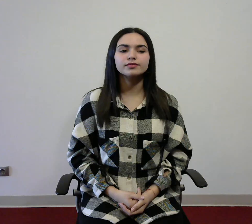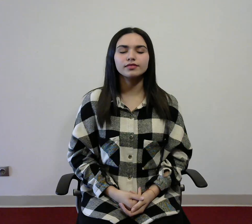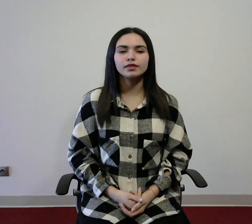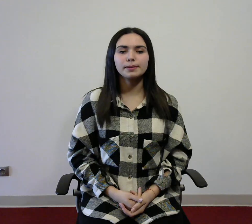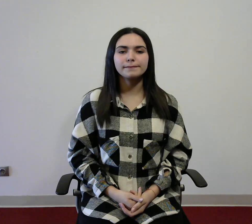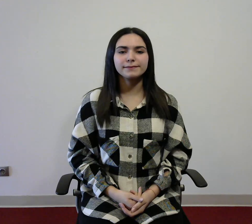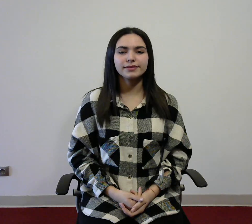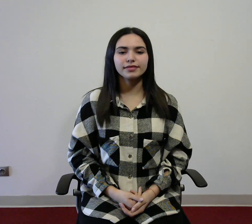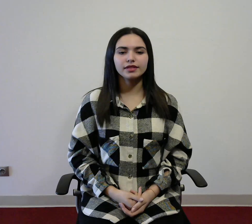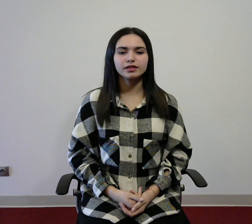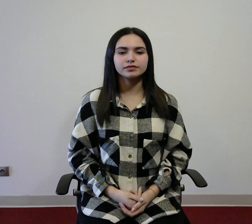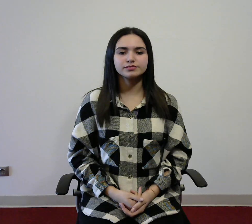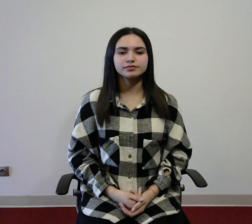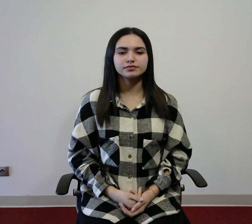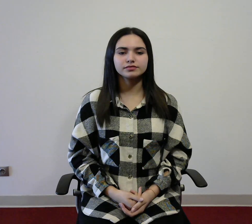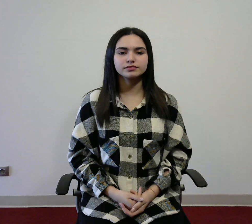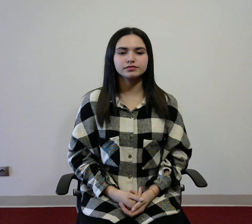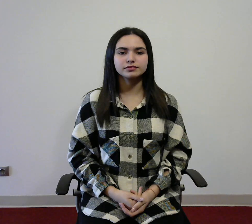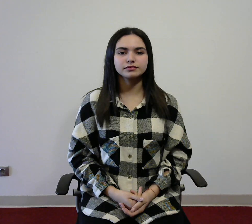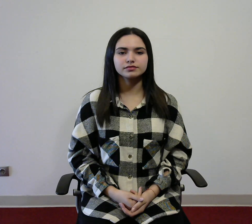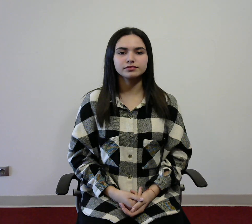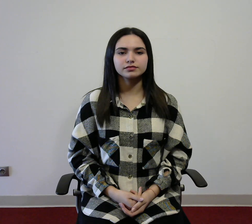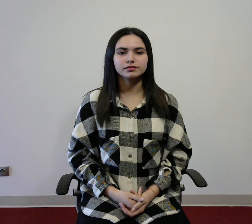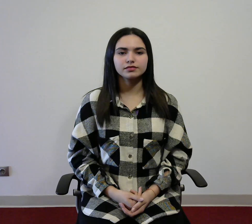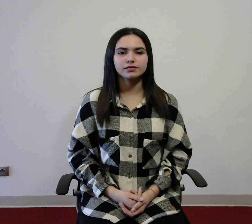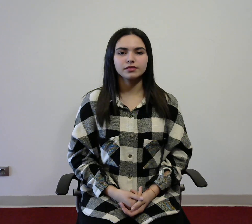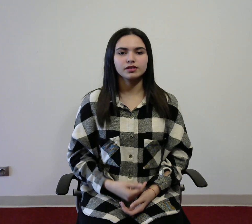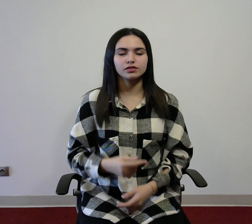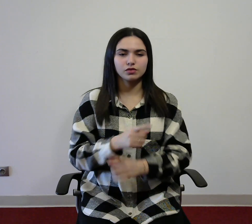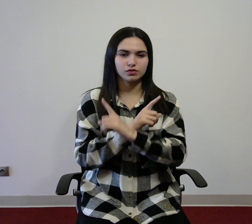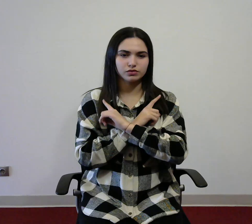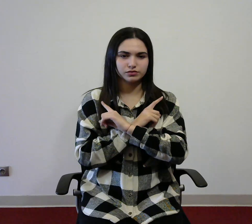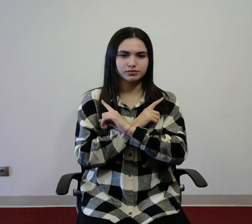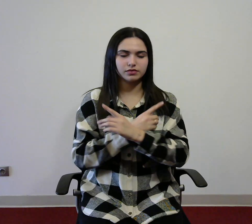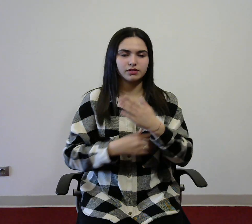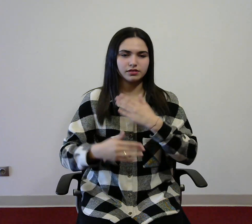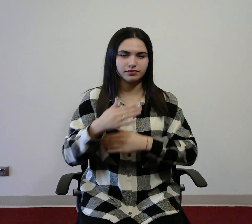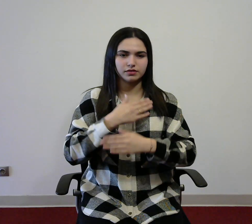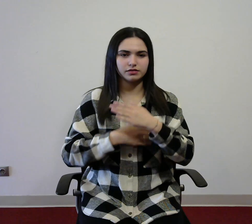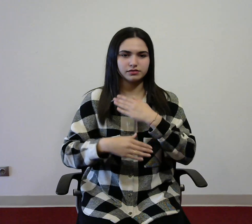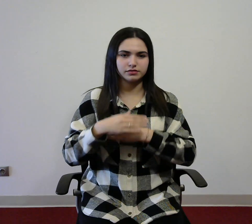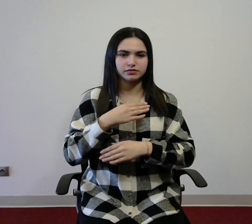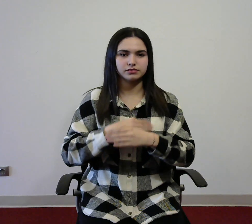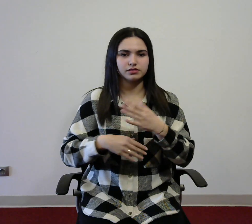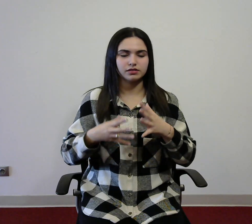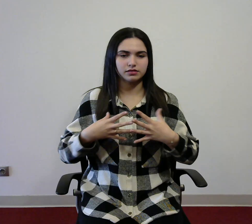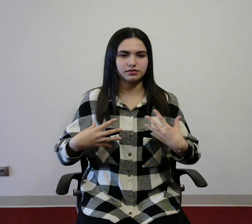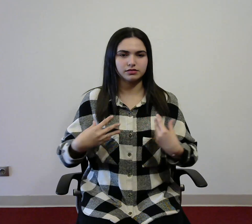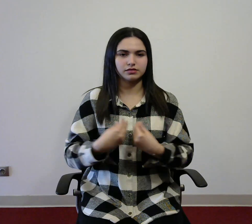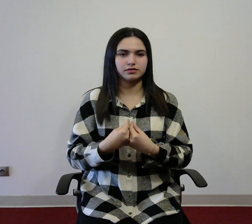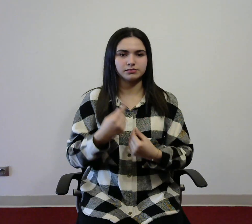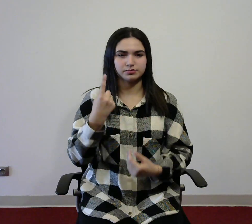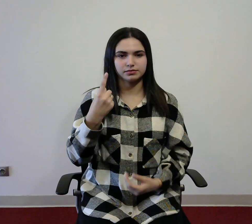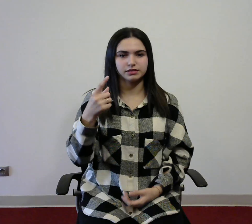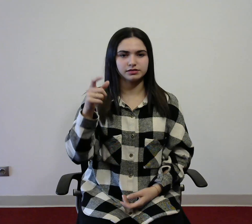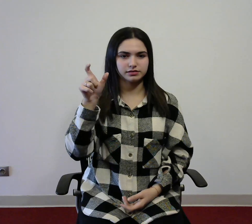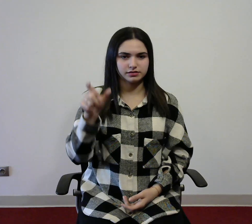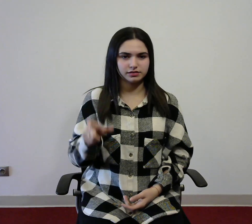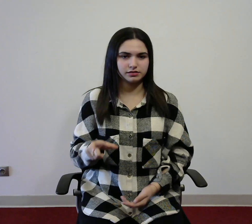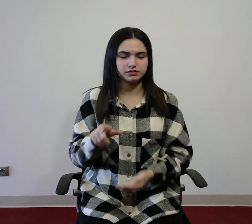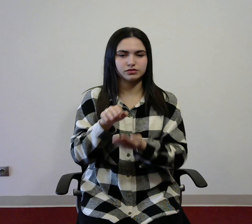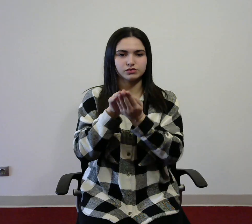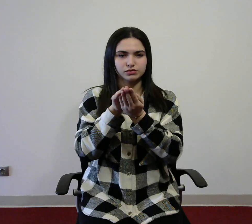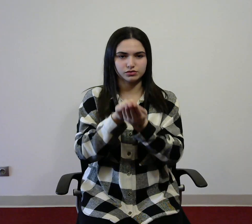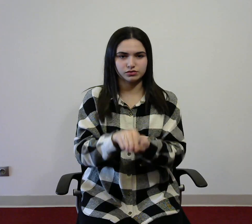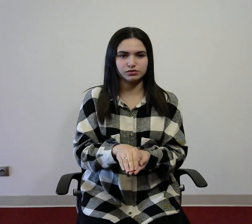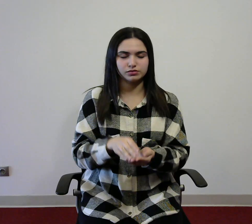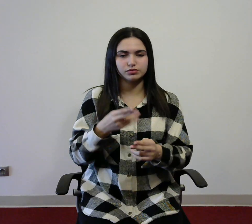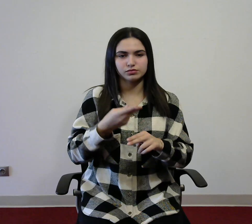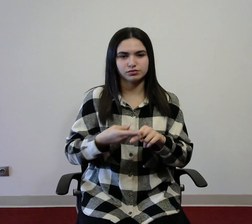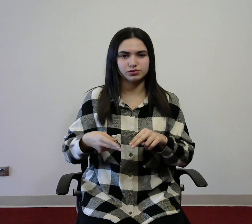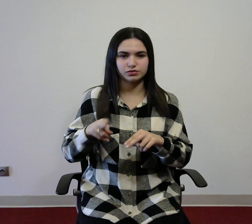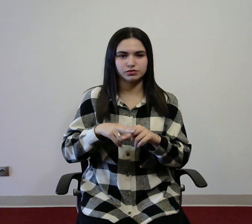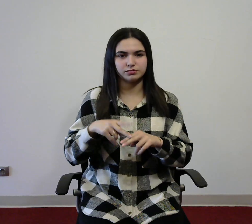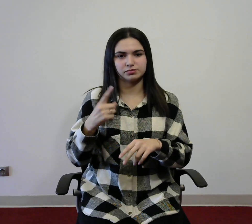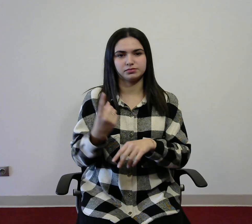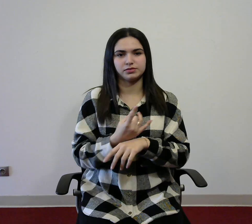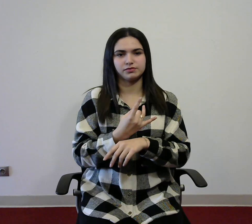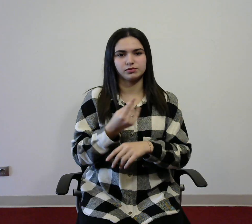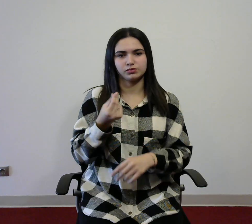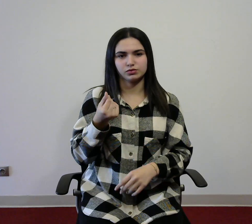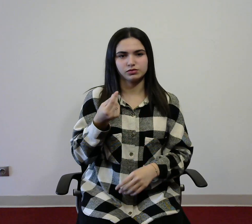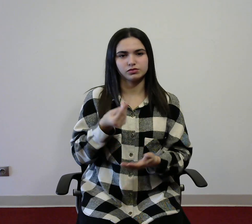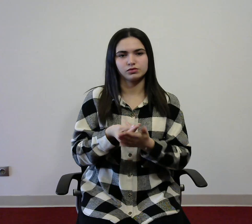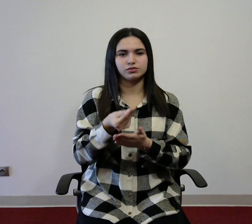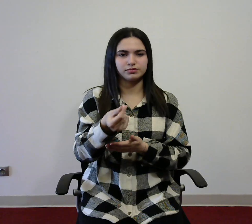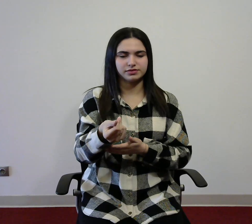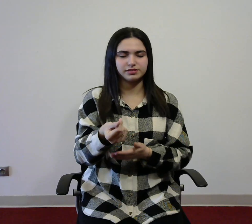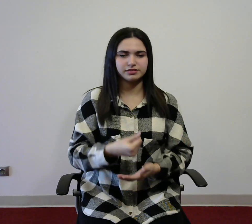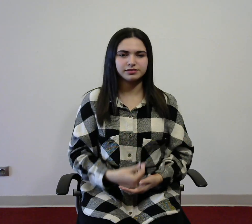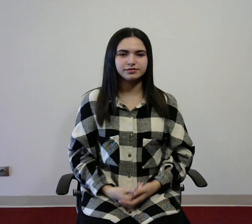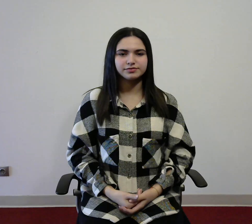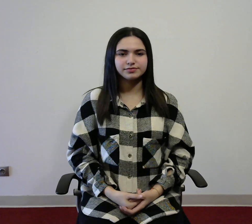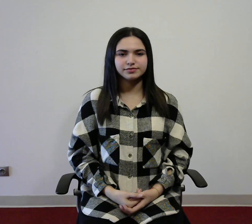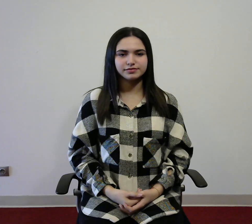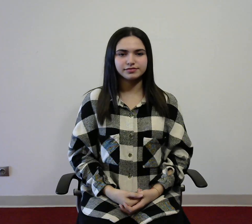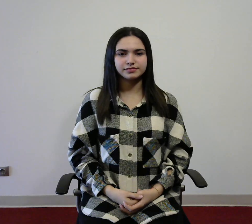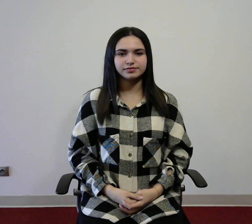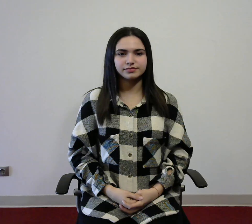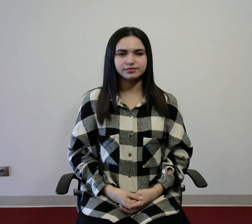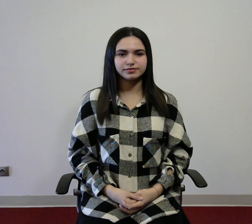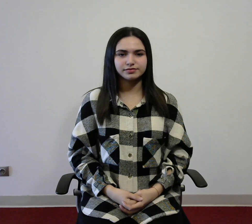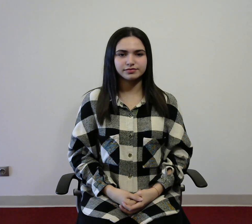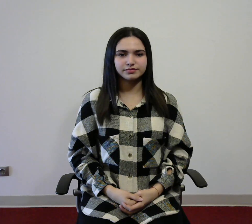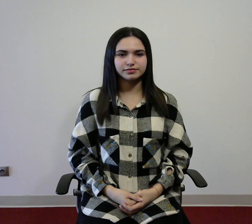Vəfat edən əlilin ailəsindən bir şəxsə dəfn üçün birdəfəlik müavinət ödənilir